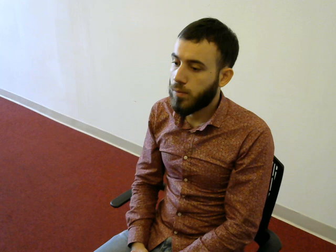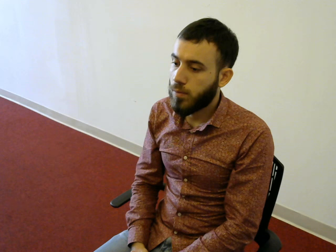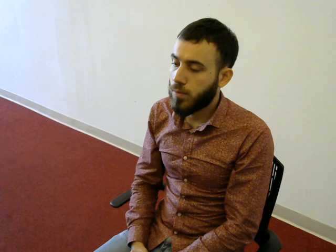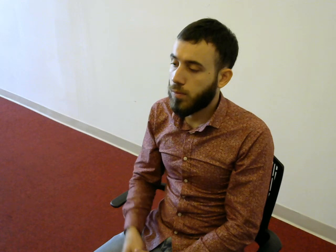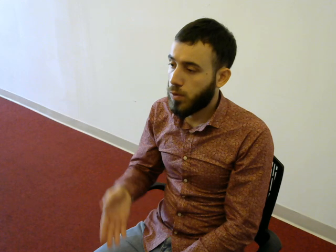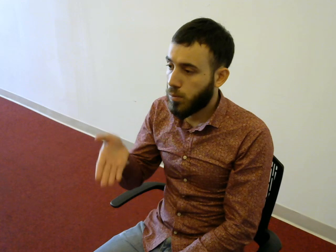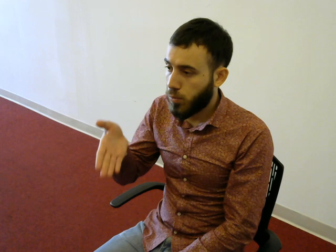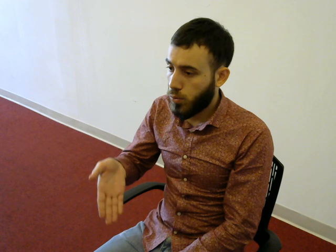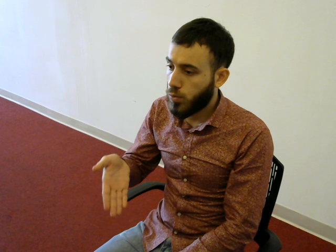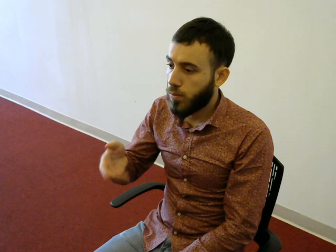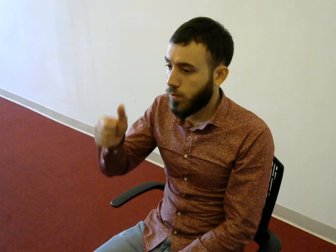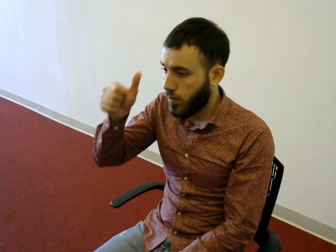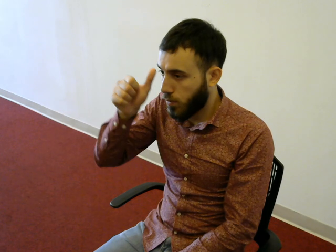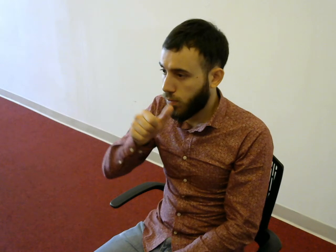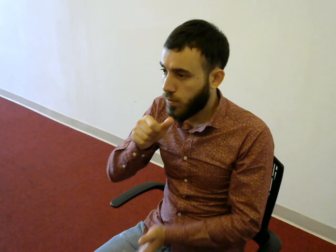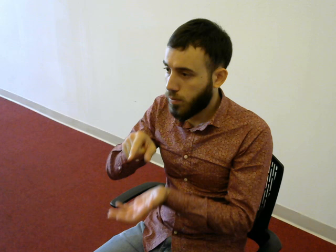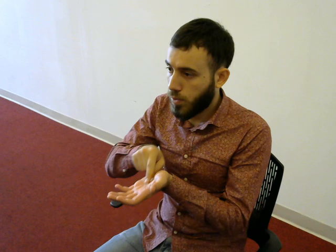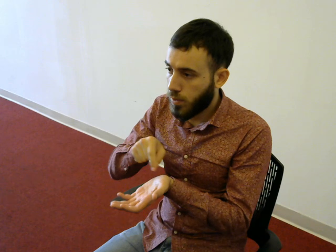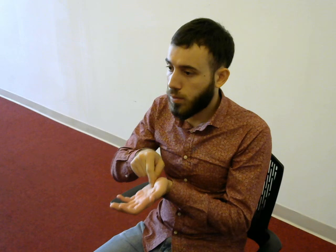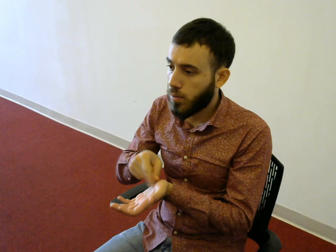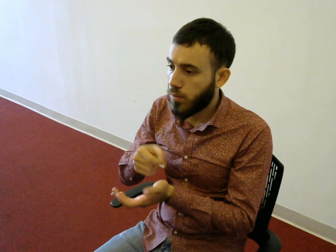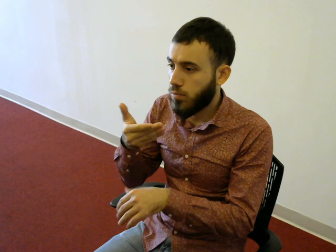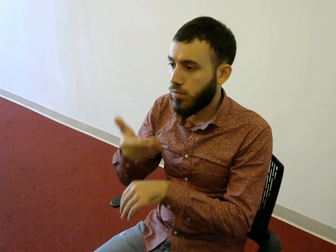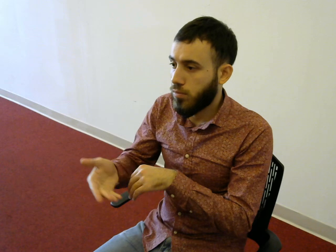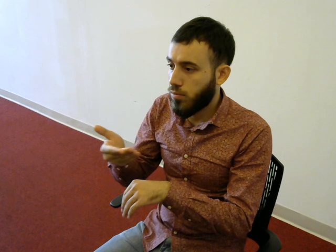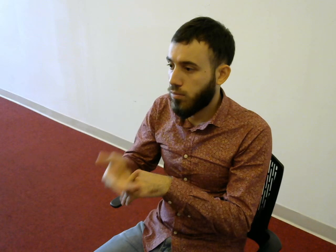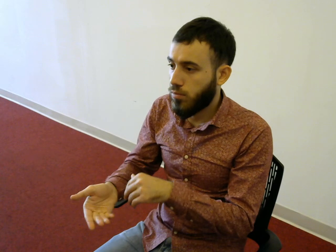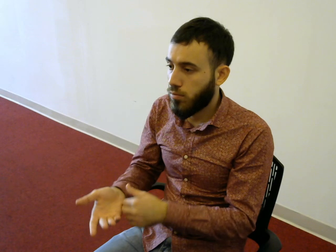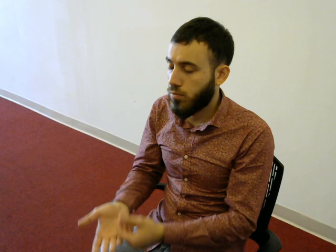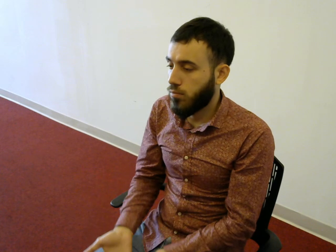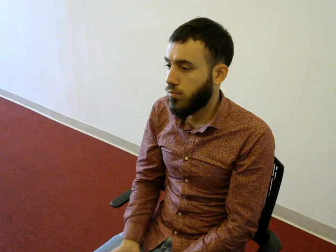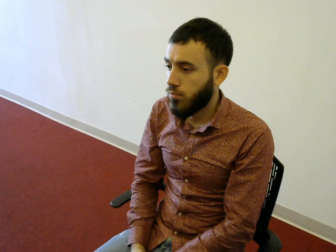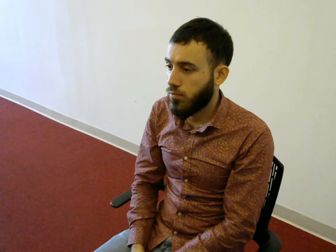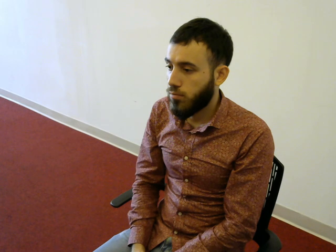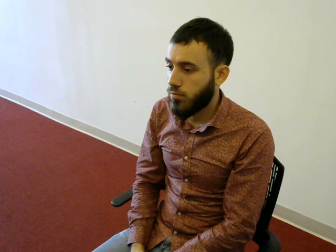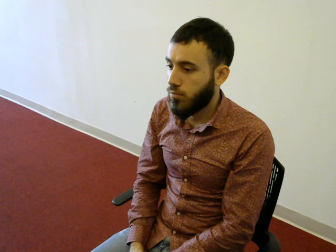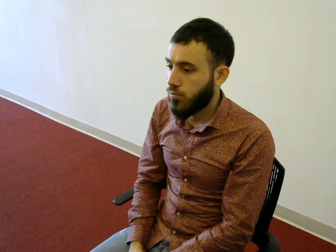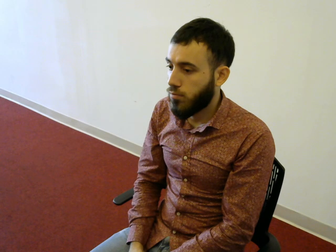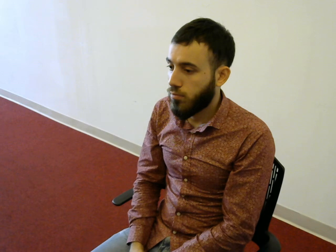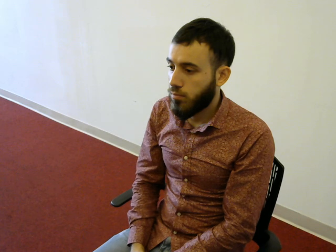Bu ay pensiyalar gecikəcək